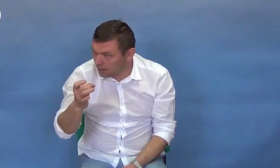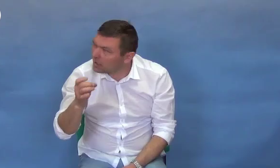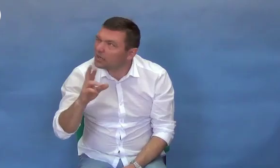R... nie...